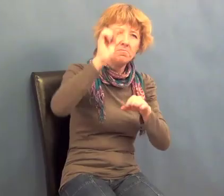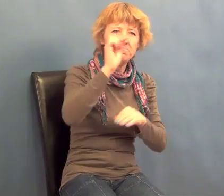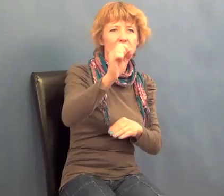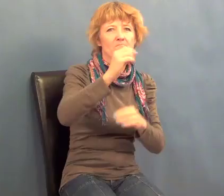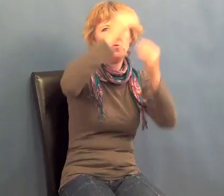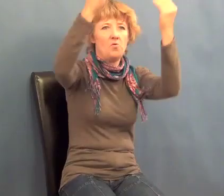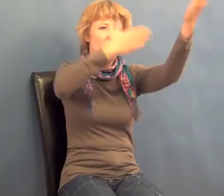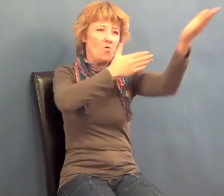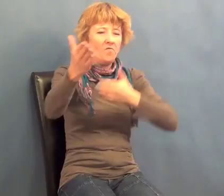Okno jest gotowe.